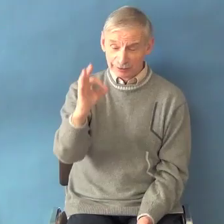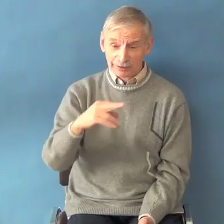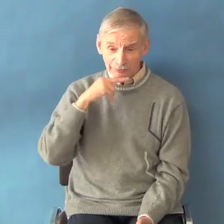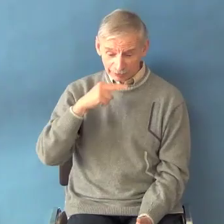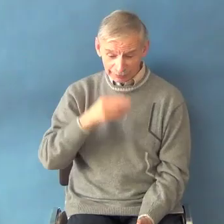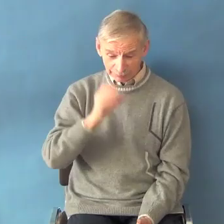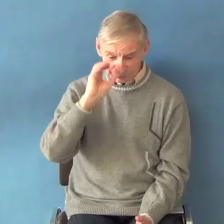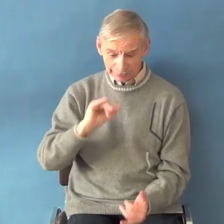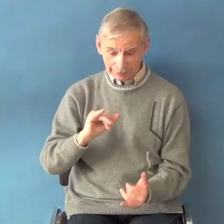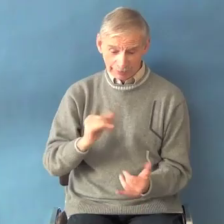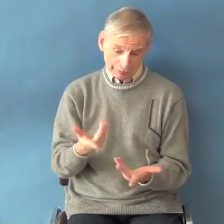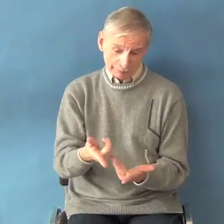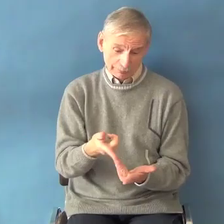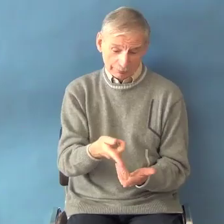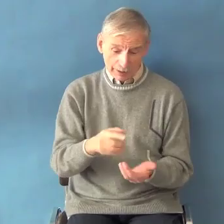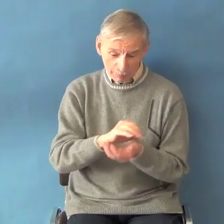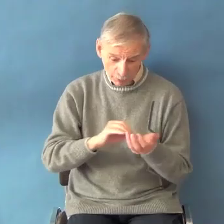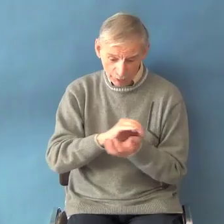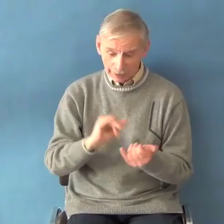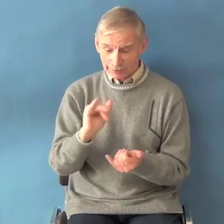Można pić wodę i hamburgera, i...